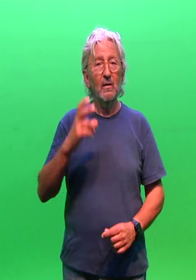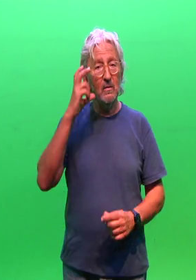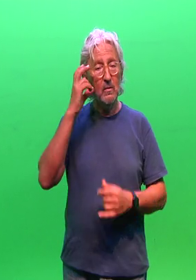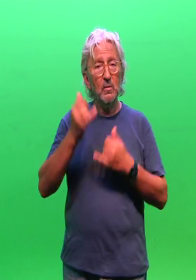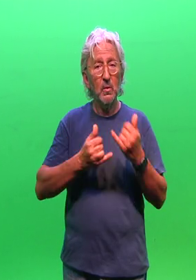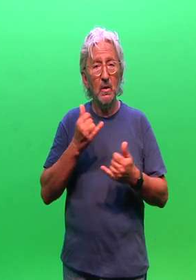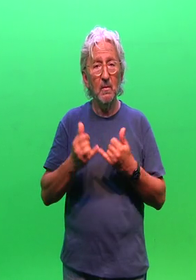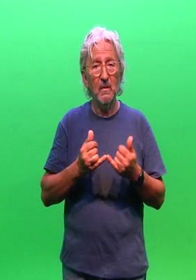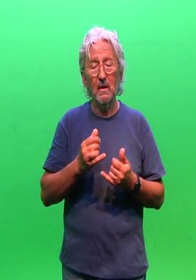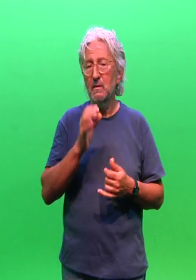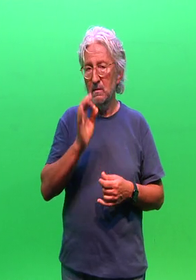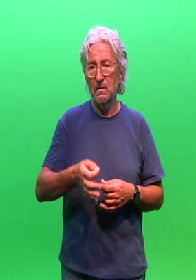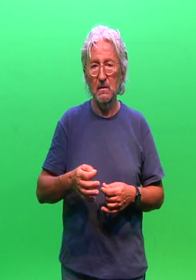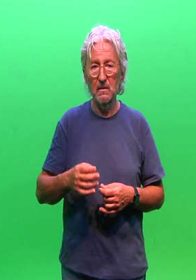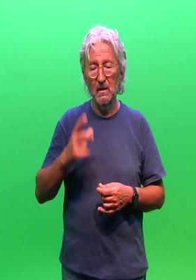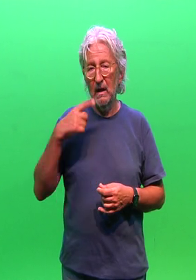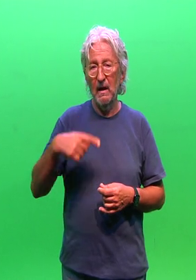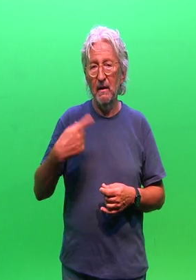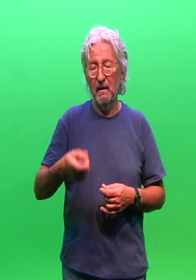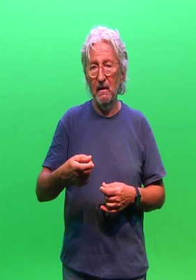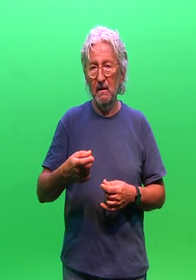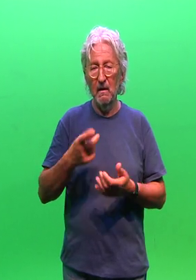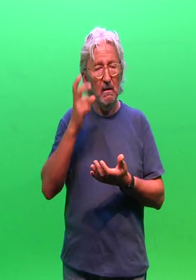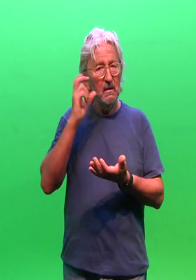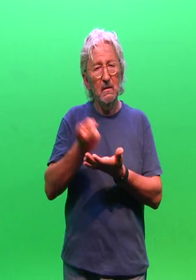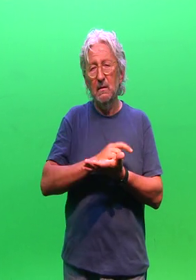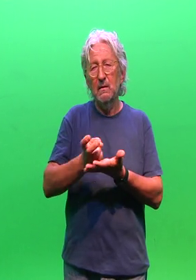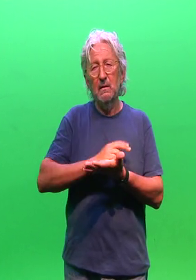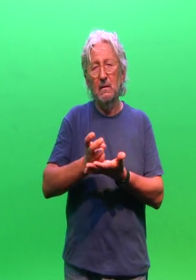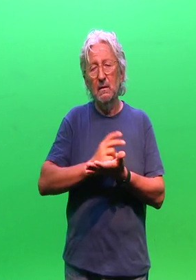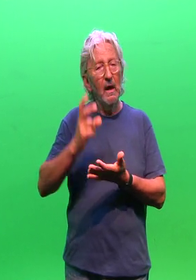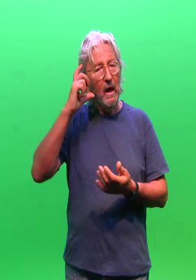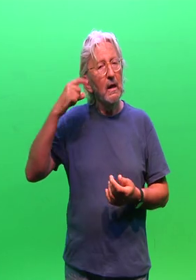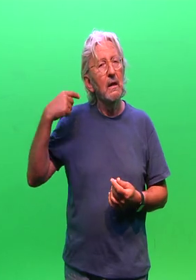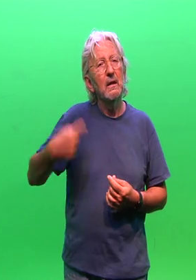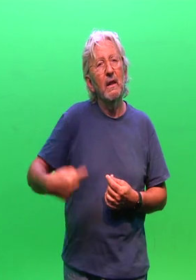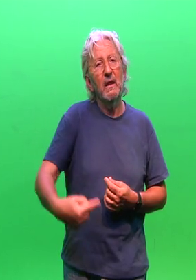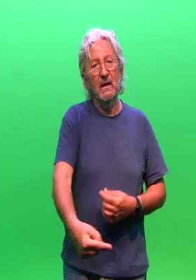Sí que tinc problemes per dormir, em passa cada dia, no puc dormir.